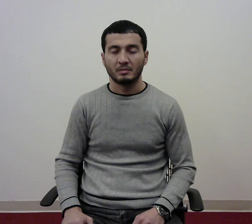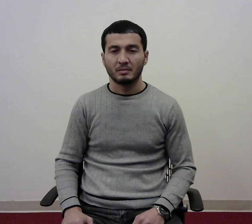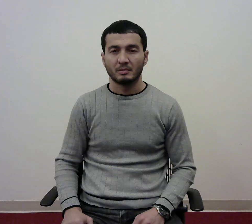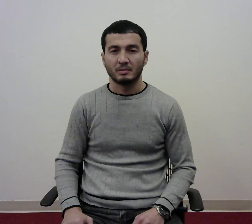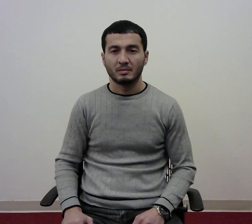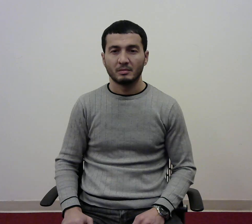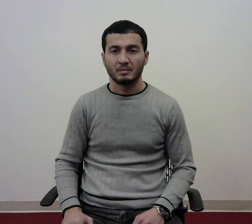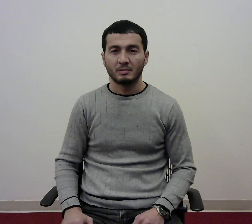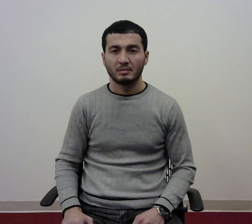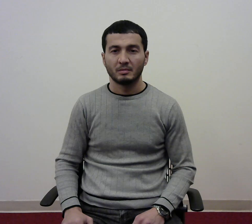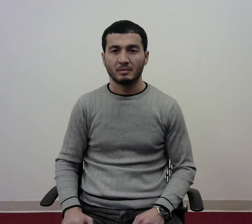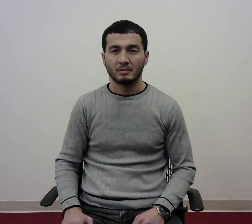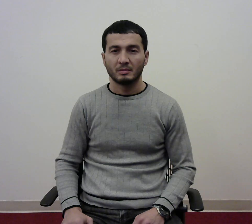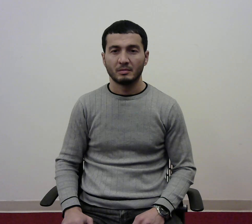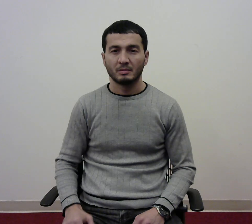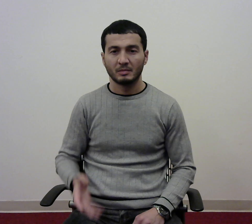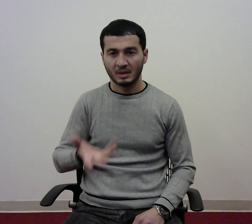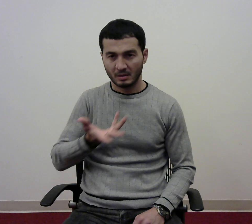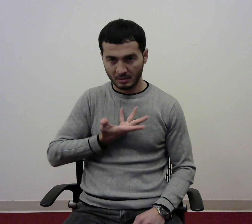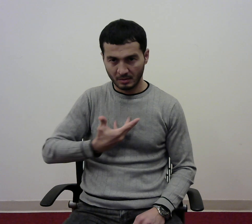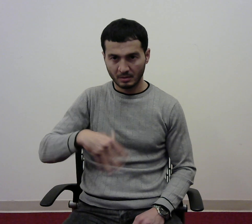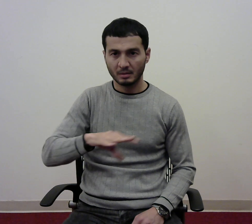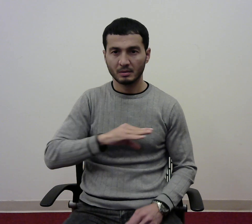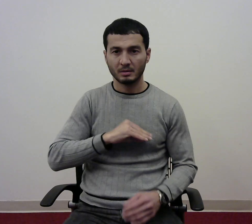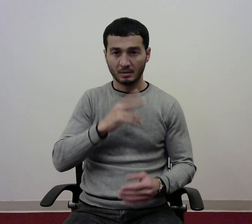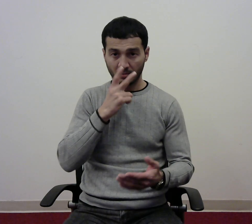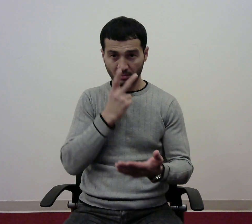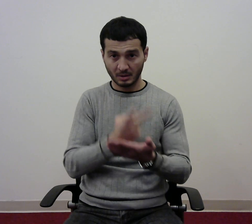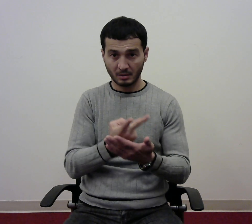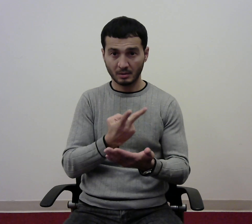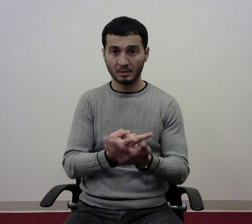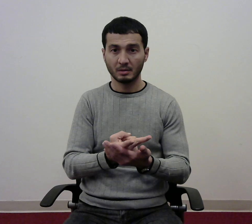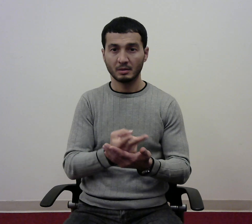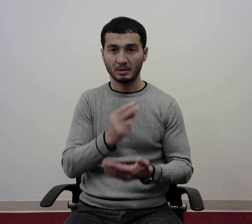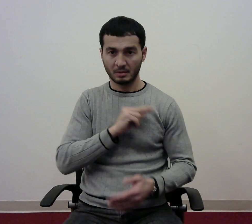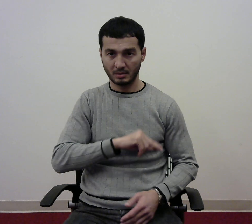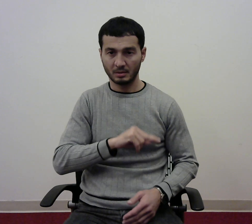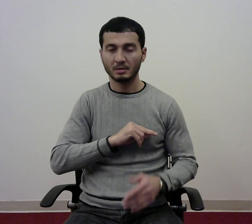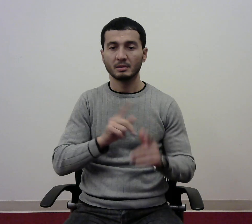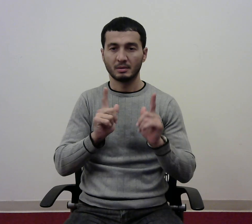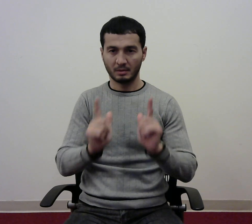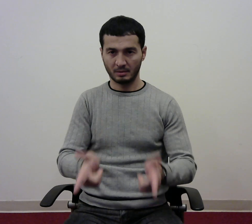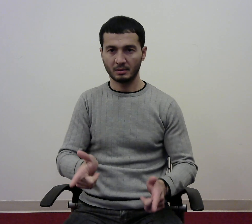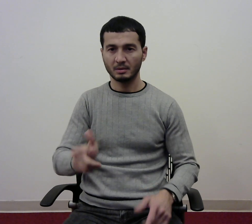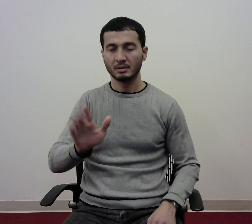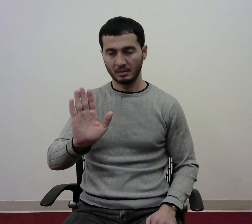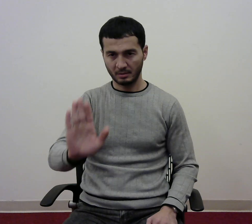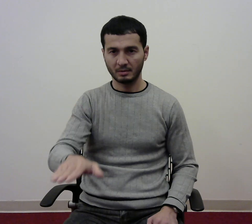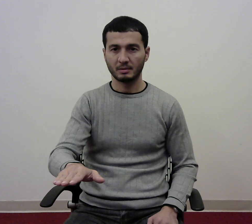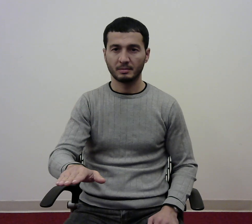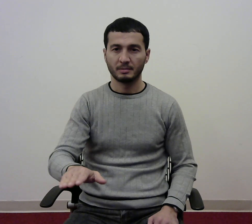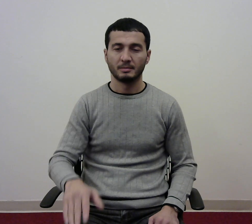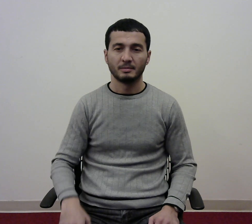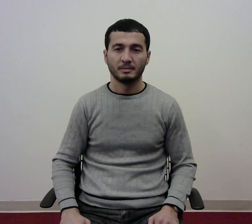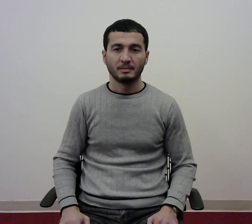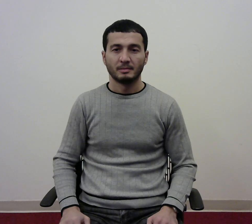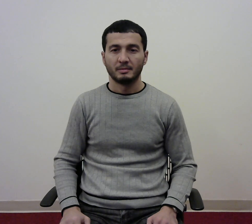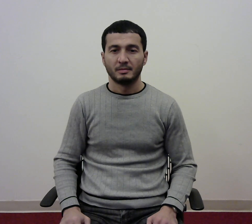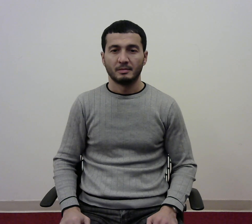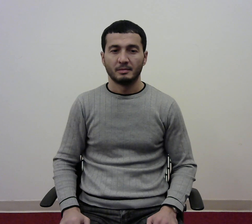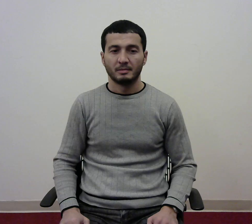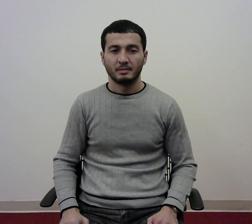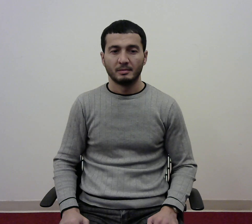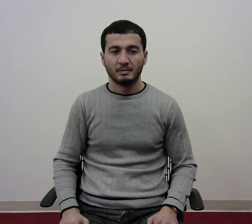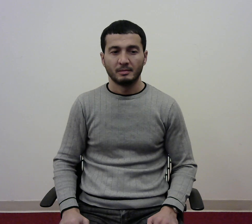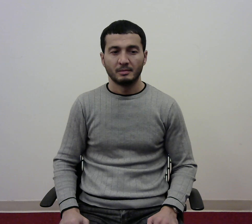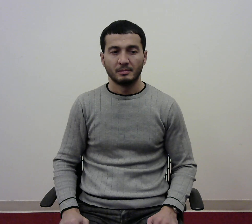Biz göstərilən işdən razı qaldıq